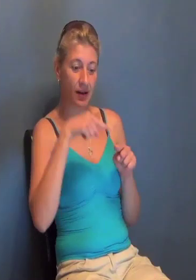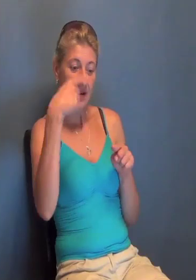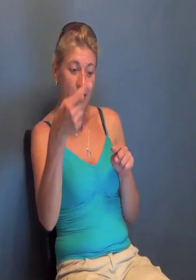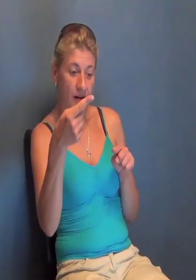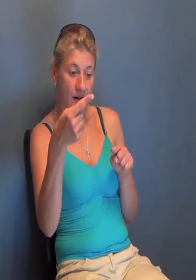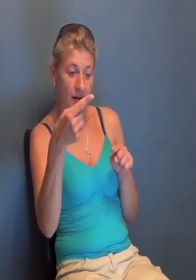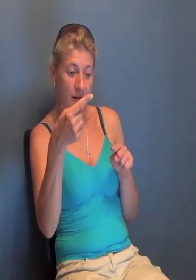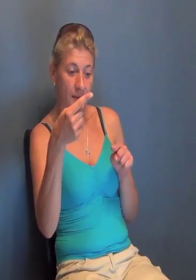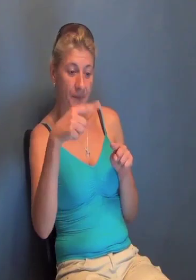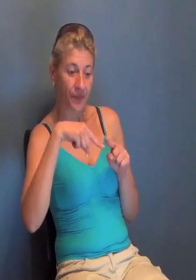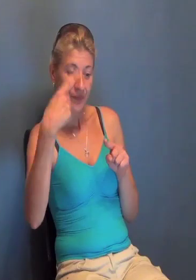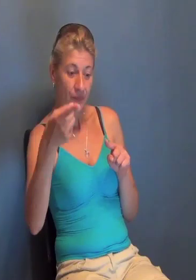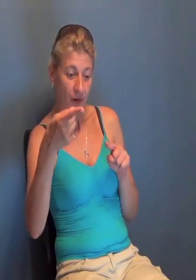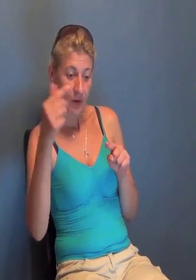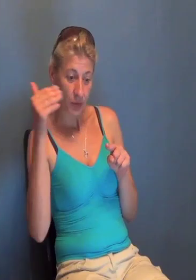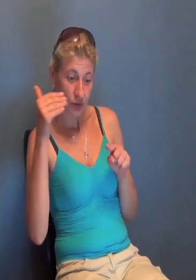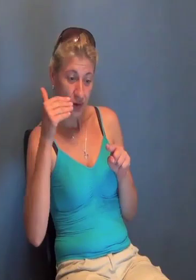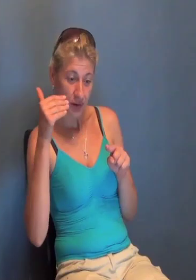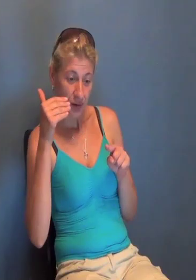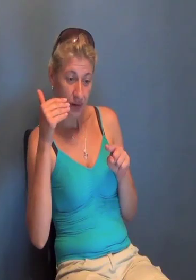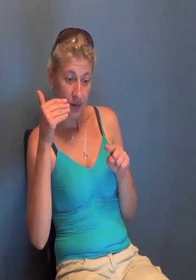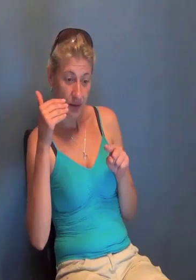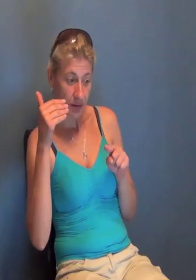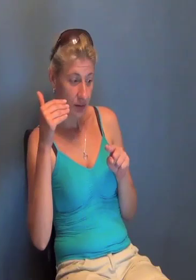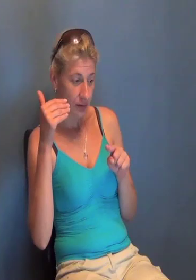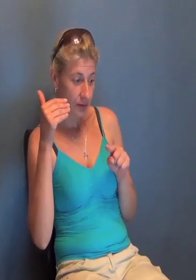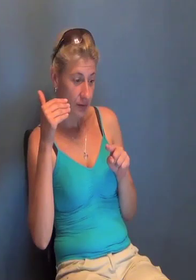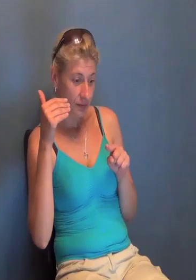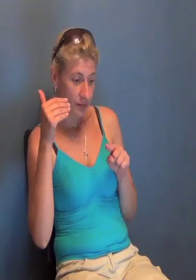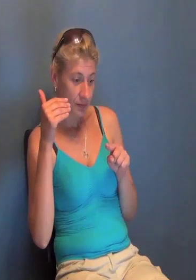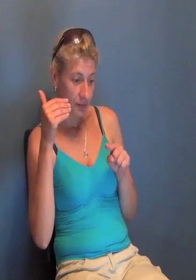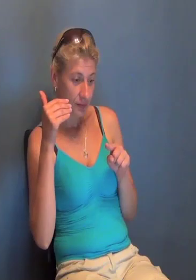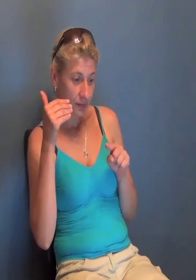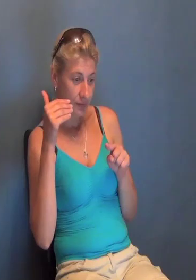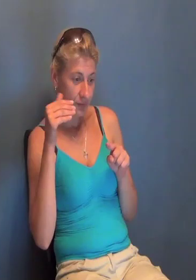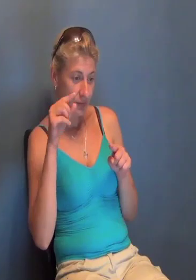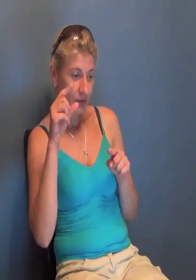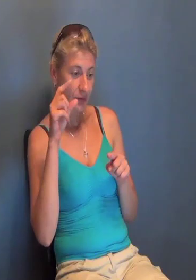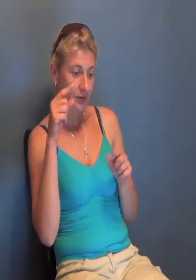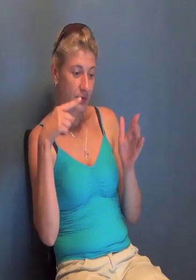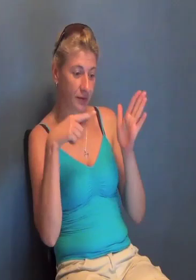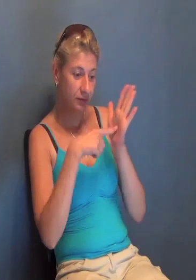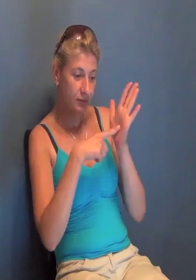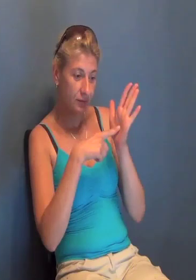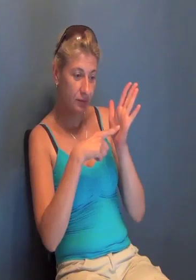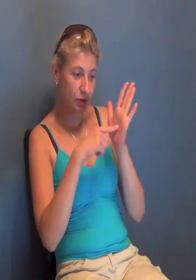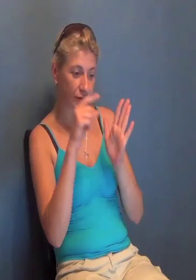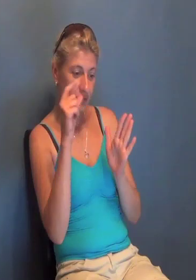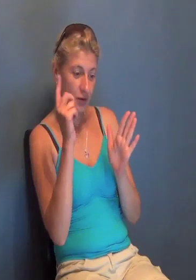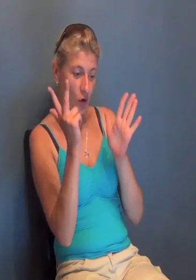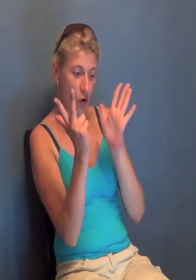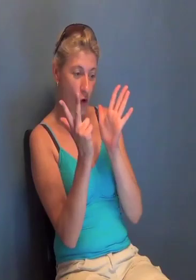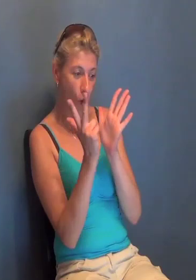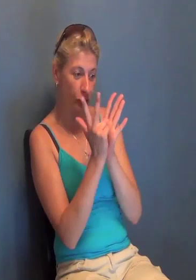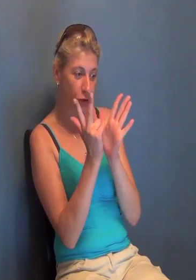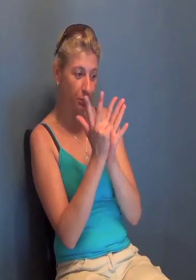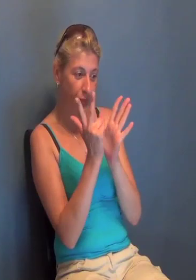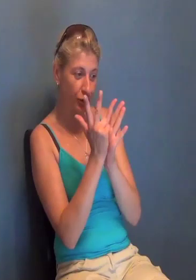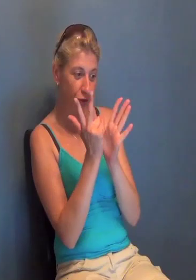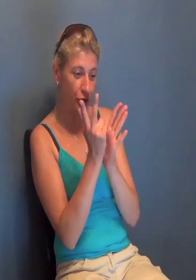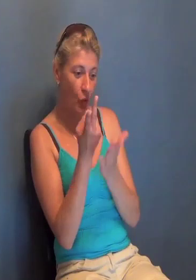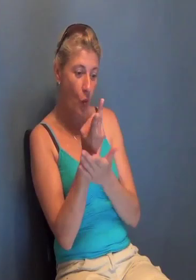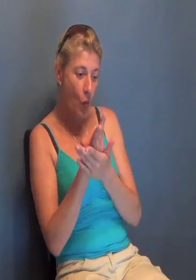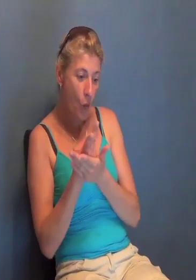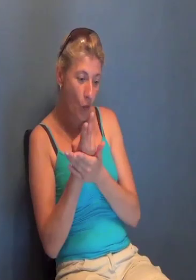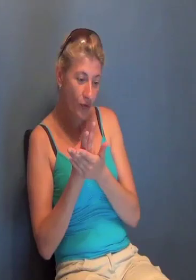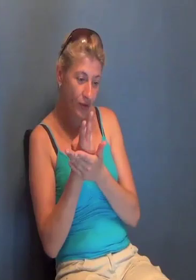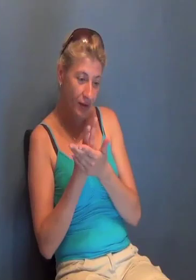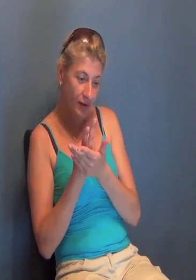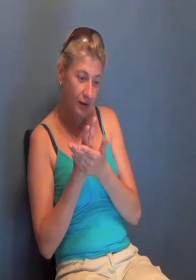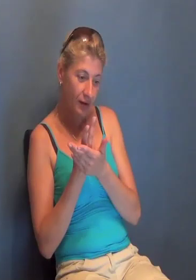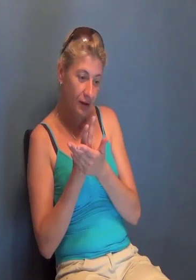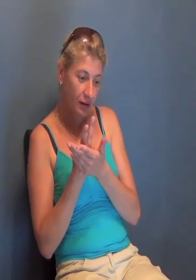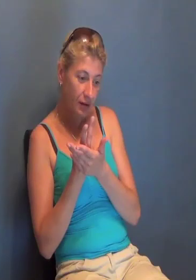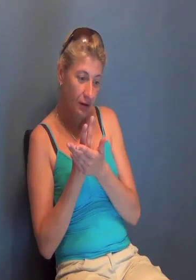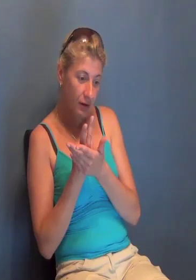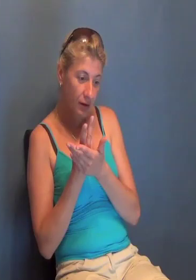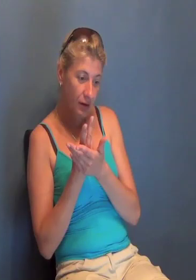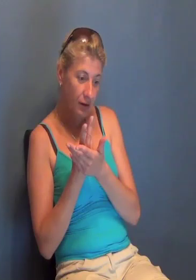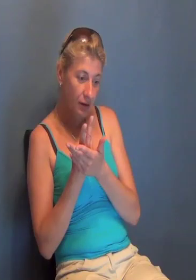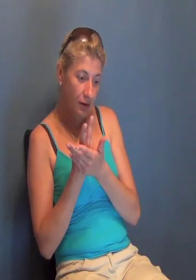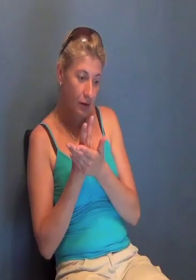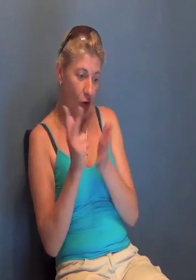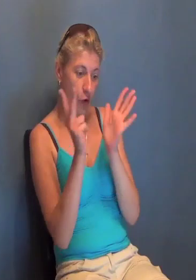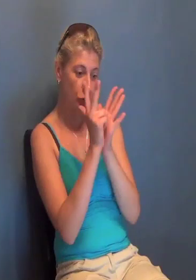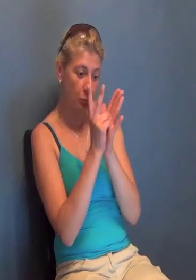W inny termin, inny termin...może...osiemnastego lutego...